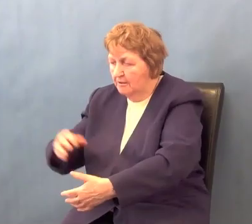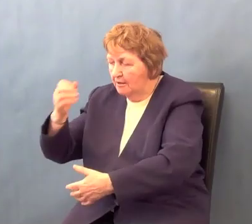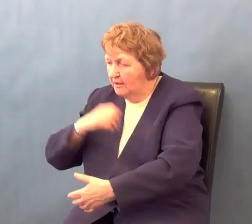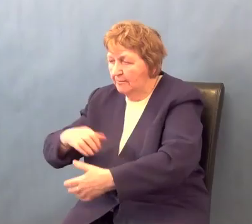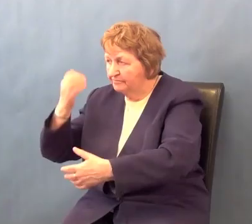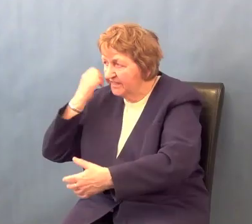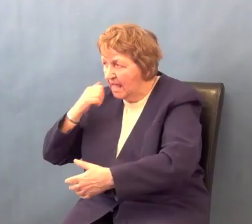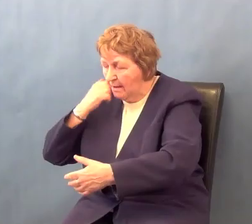Jabłka.